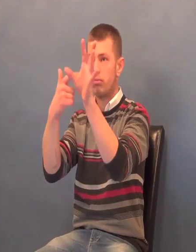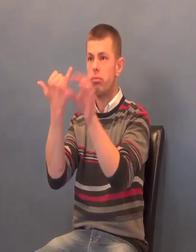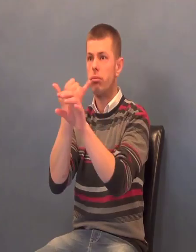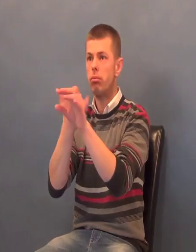Piątek.